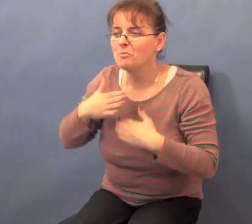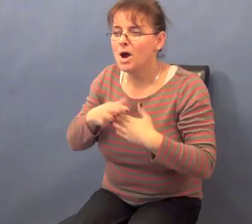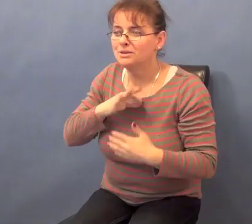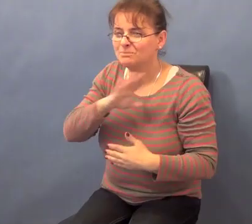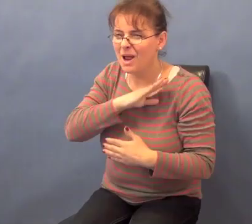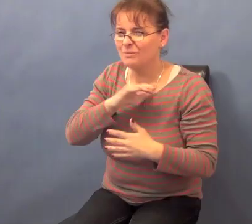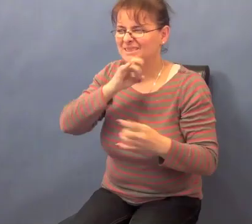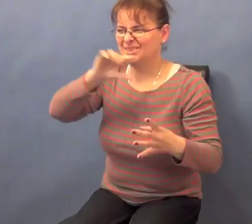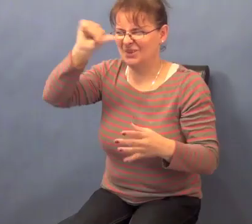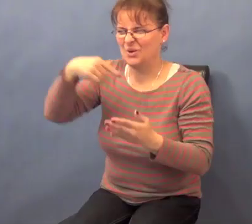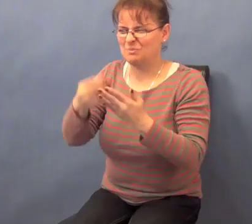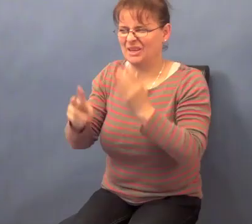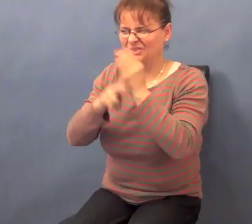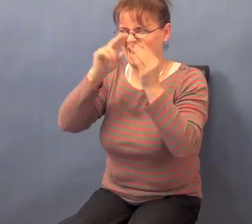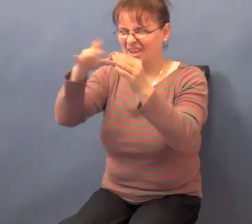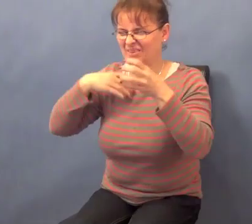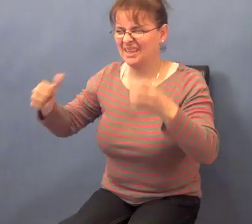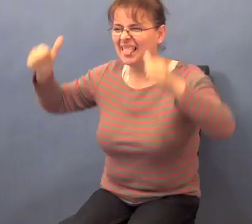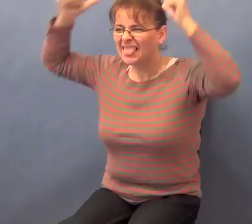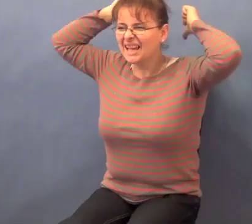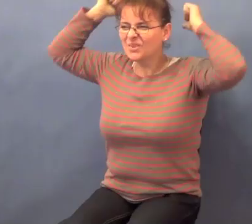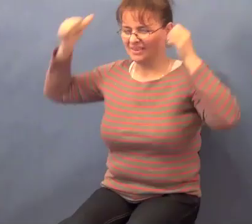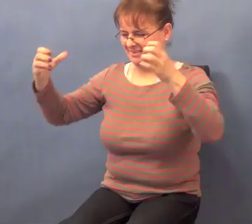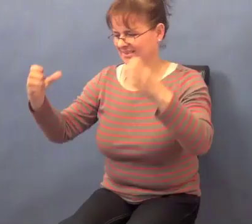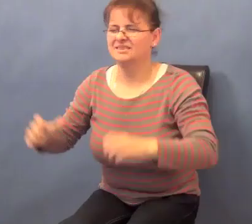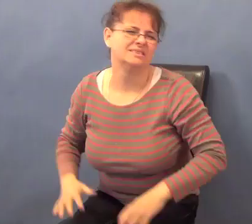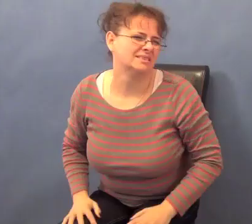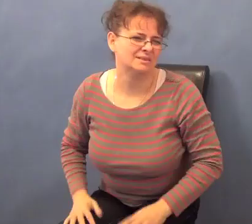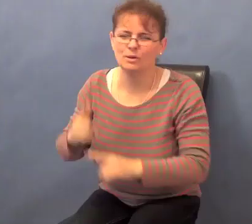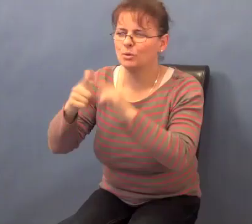Pamiętasz, jak mój mąż zmarł, a rok później od razu kupiłam drzewo, widziałaś, posadzone z tyłu.